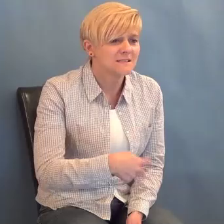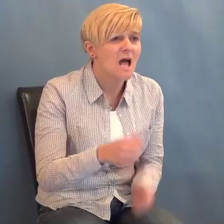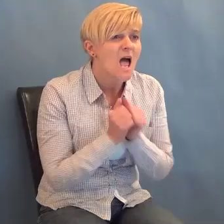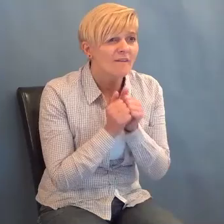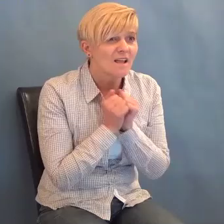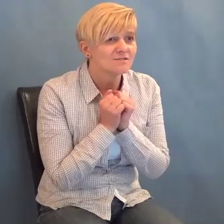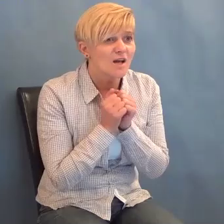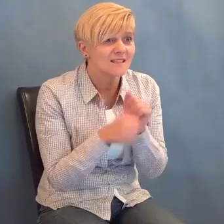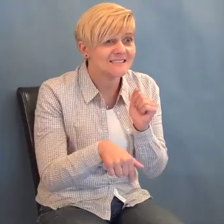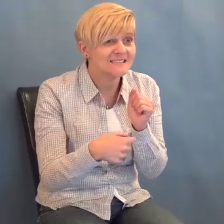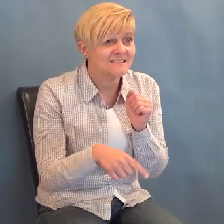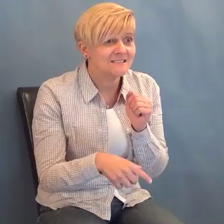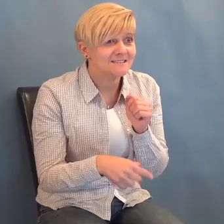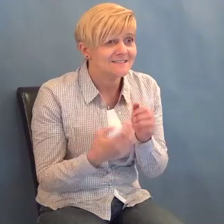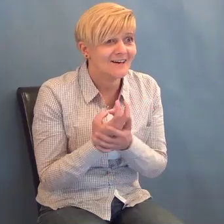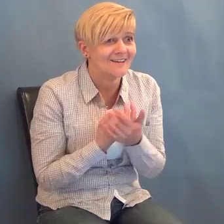Najbliższy wrzesień?